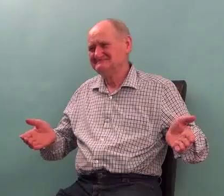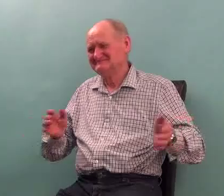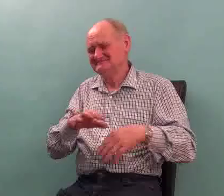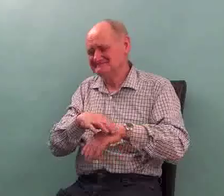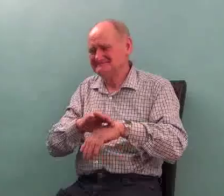Grecja.